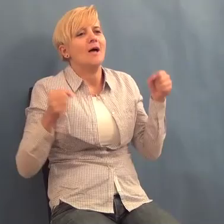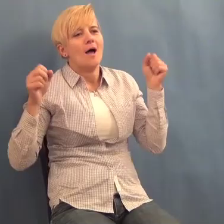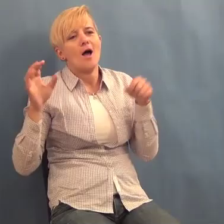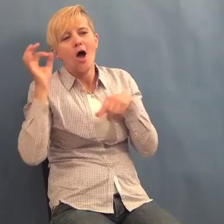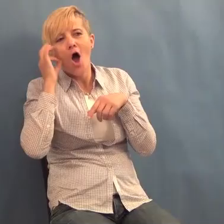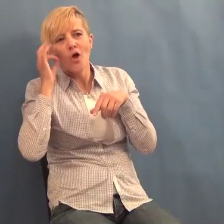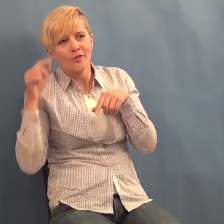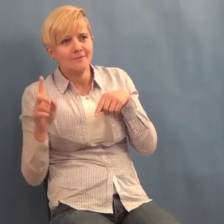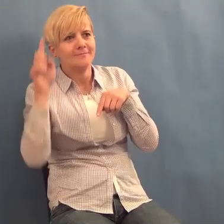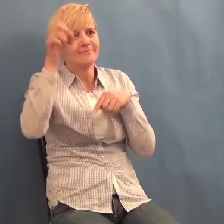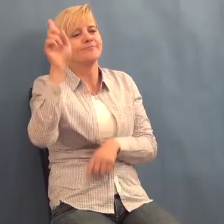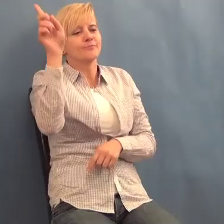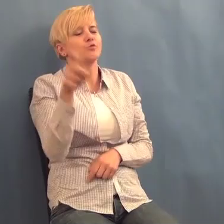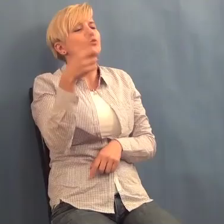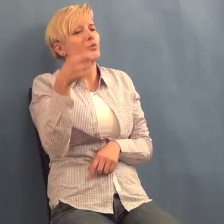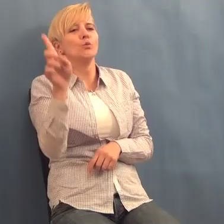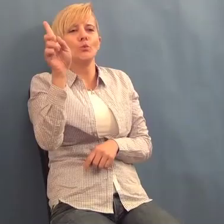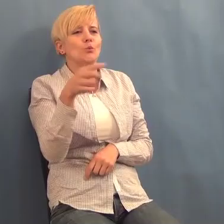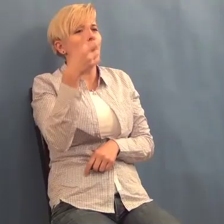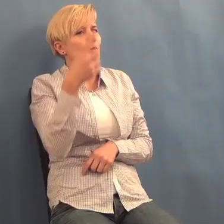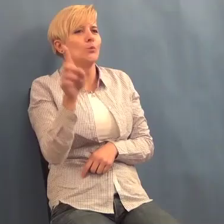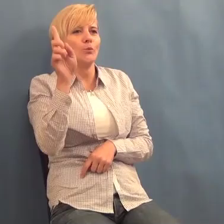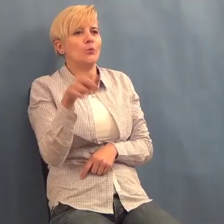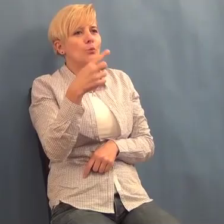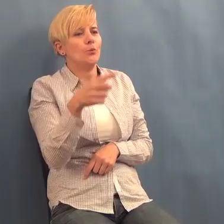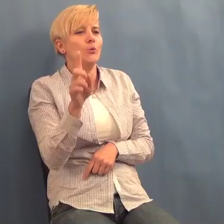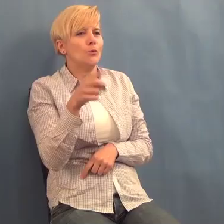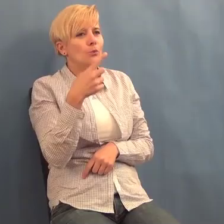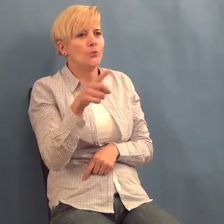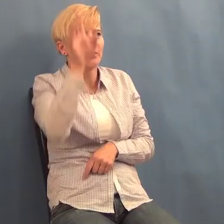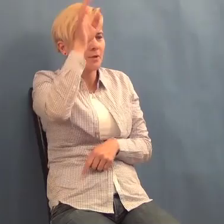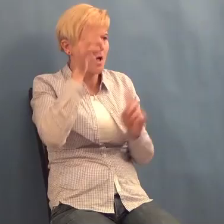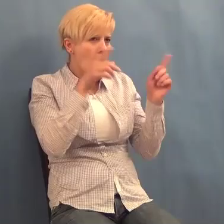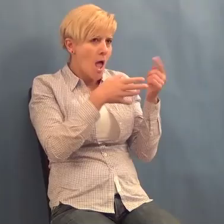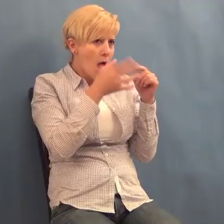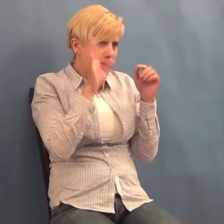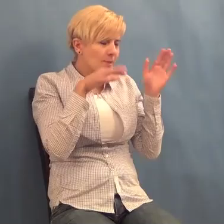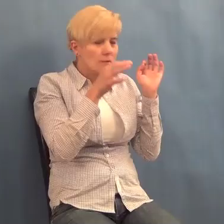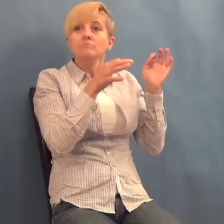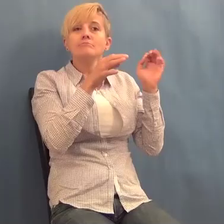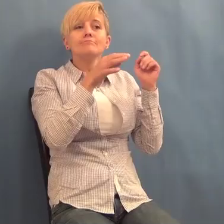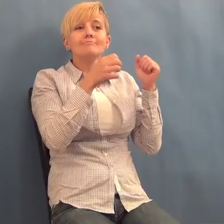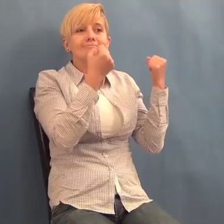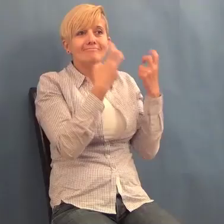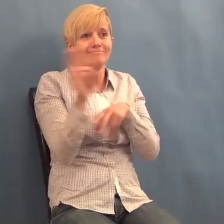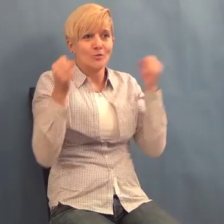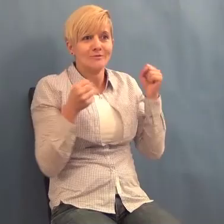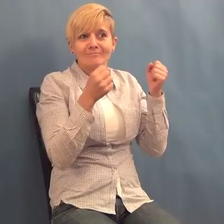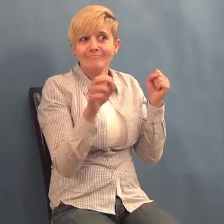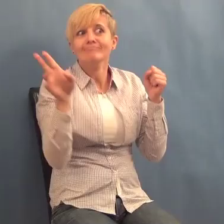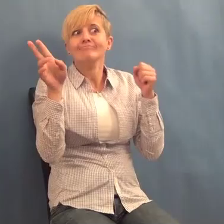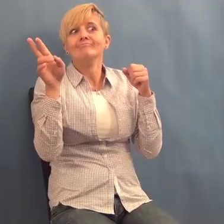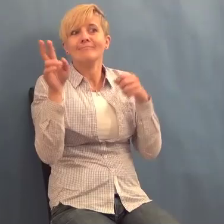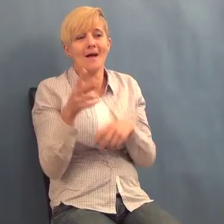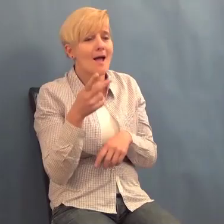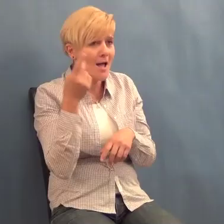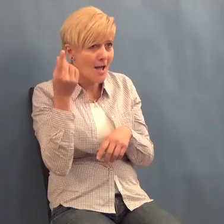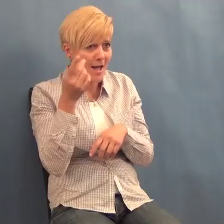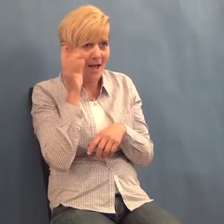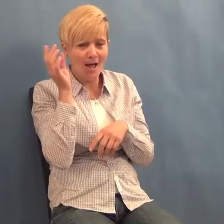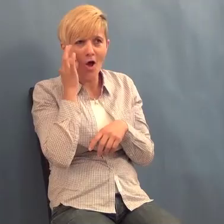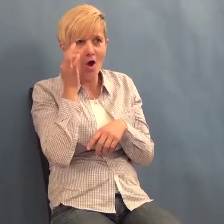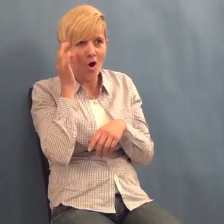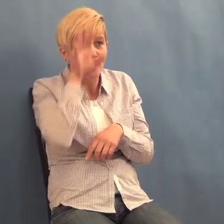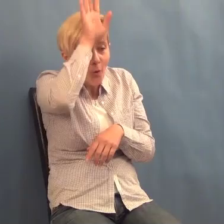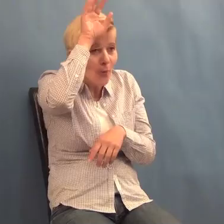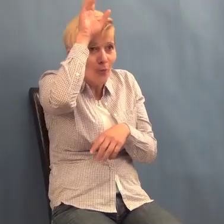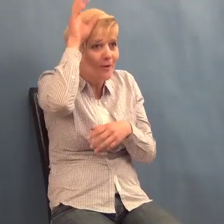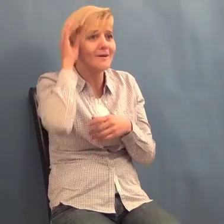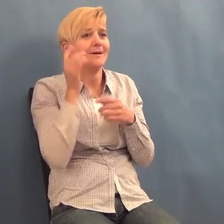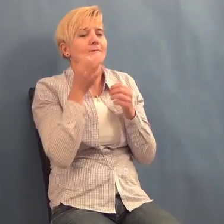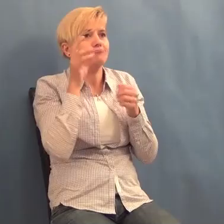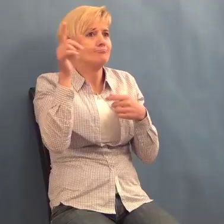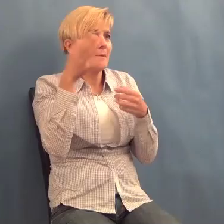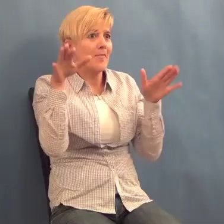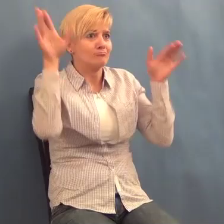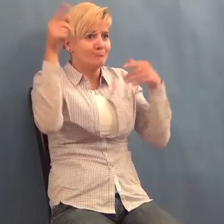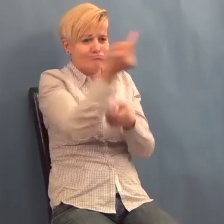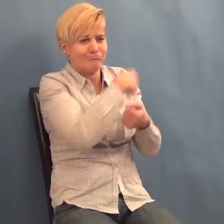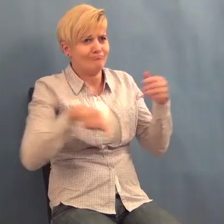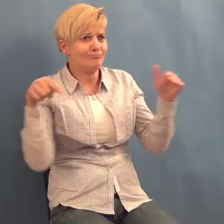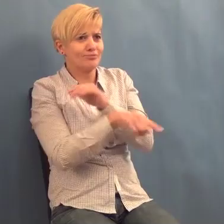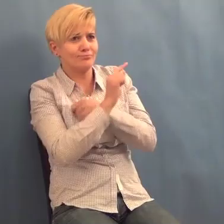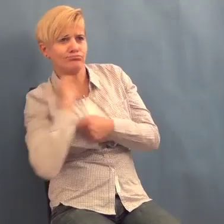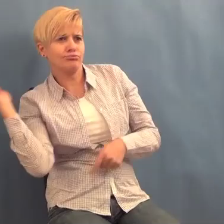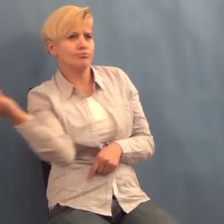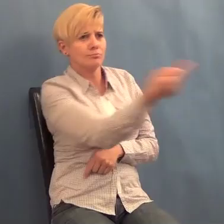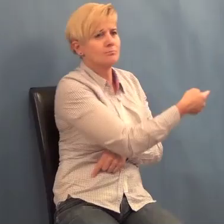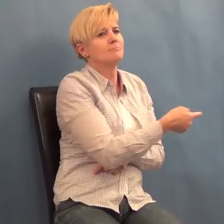Kot wszedł, macha palcem jakby dyrygował, a ptak nagle odwraca się i patrzy na niego , na huśtawce, kot macha do niego łapką, ptak odwraca się i ucieka z klatki.